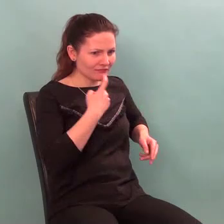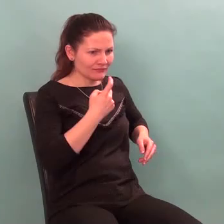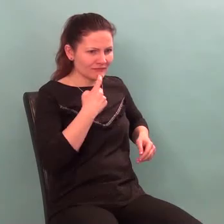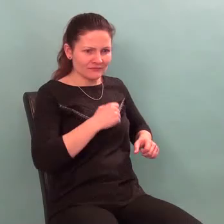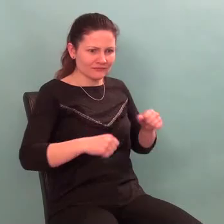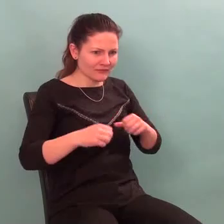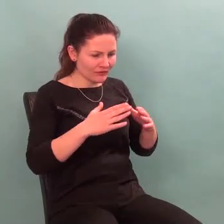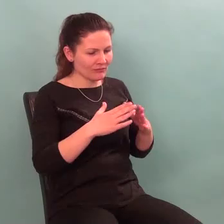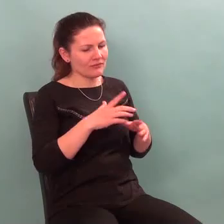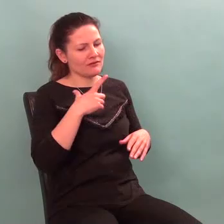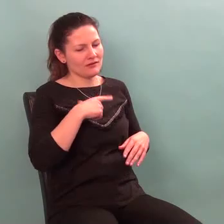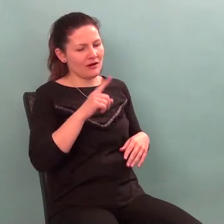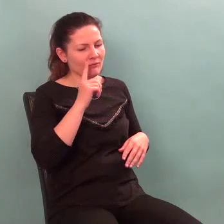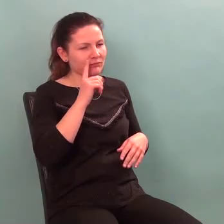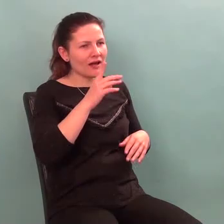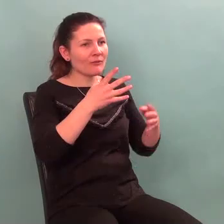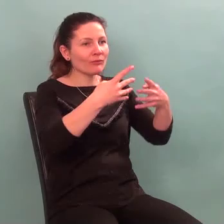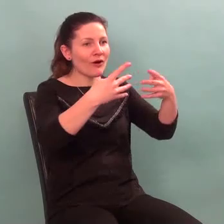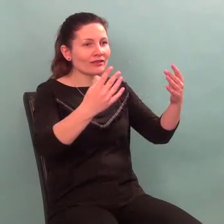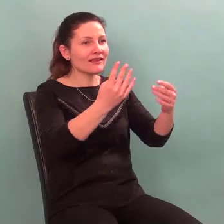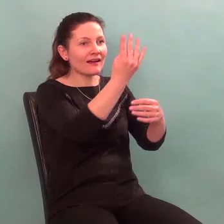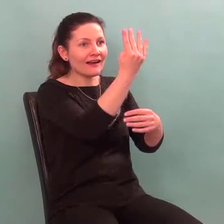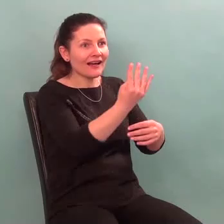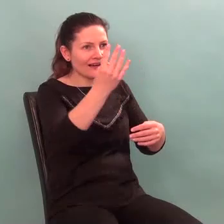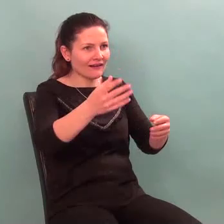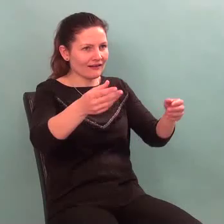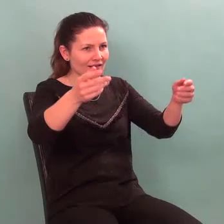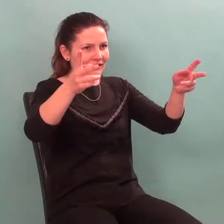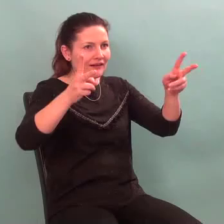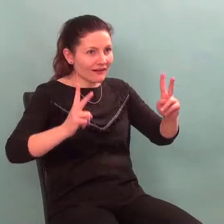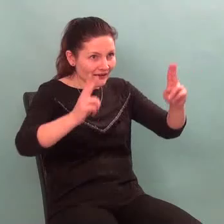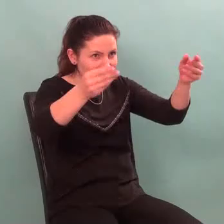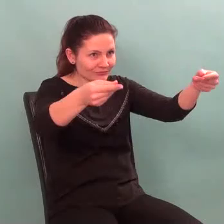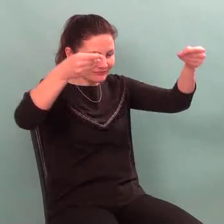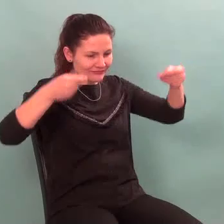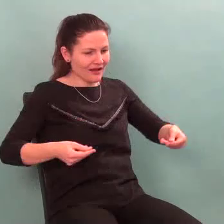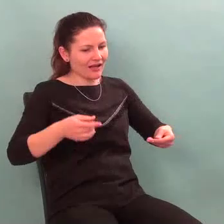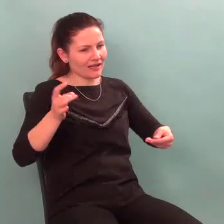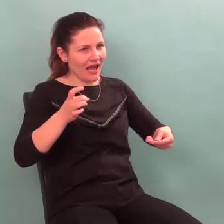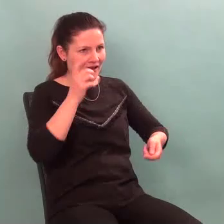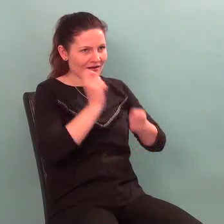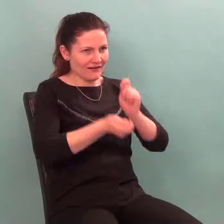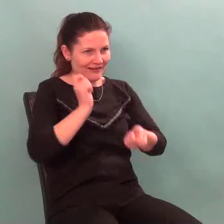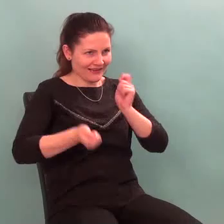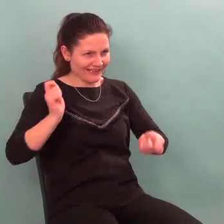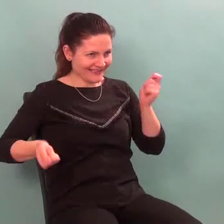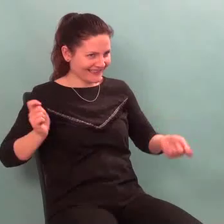Idzie do domu i okazuje się, że chłopak gra na tym kawałku płotu, jak na perkusji.